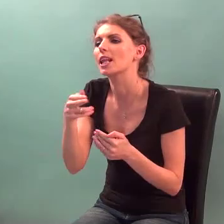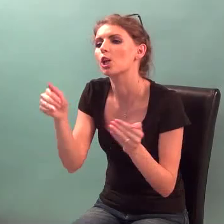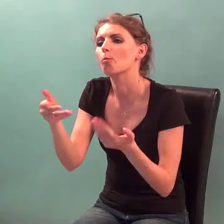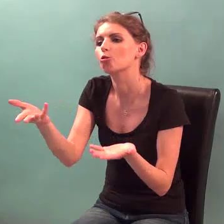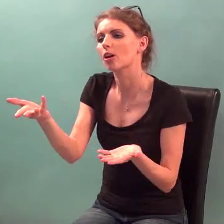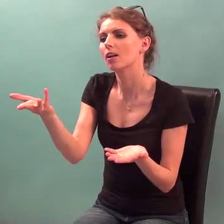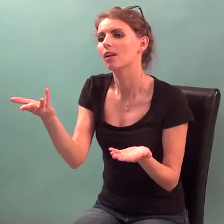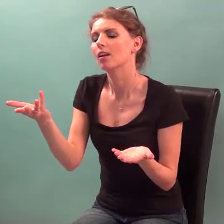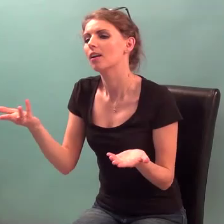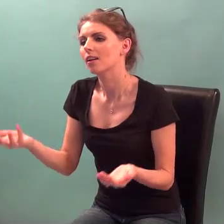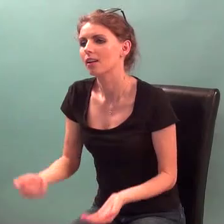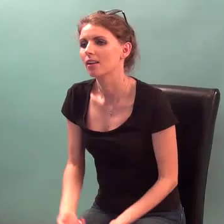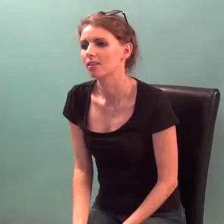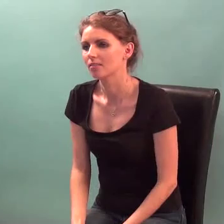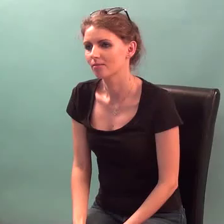Kiedy możesz?